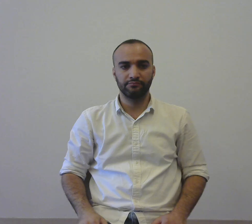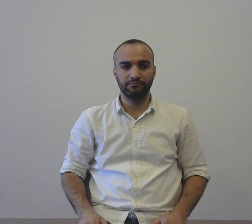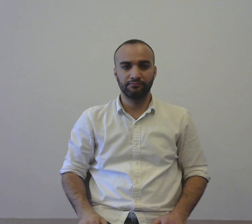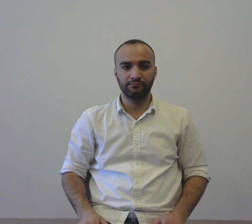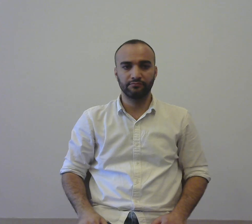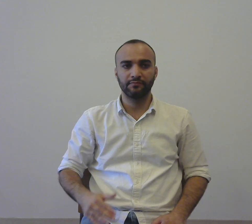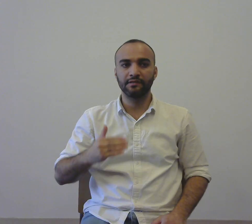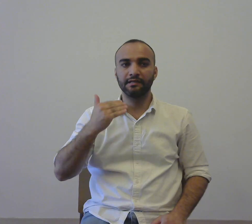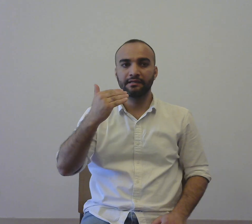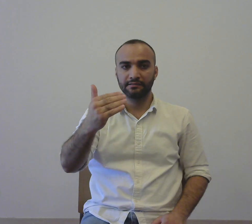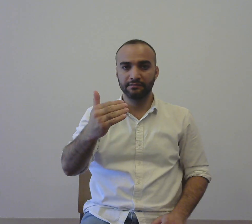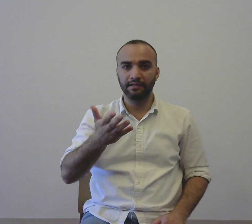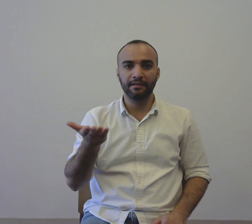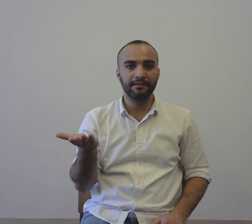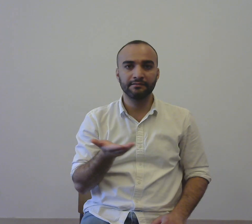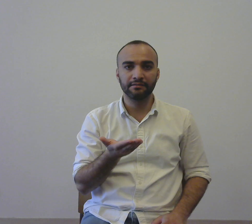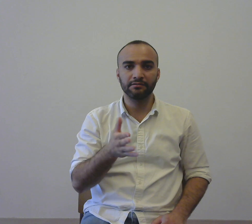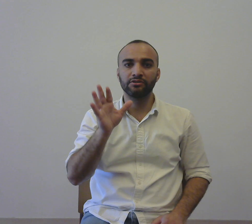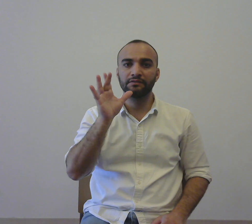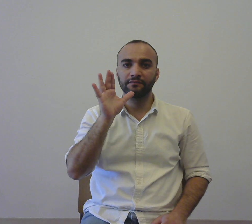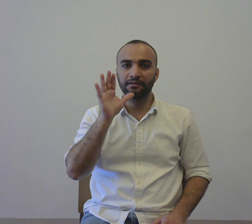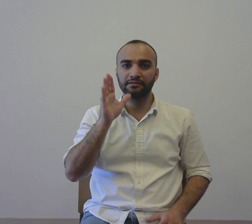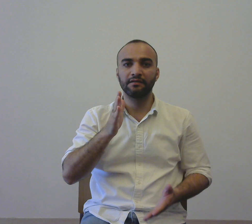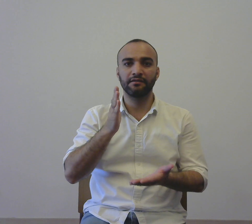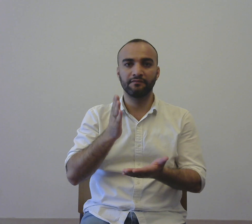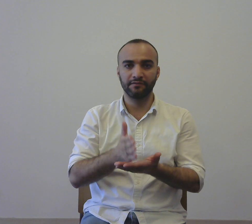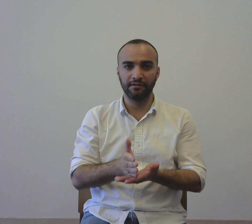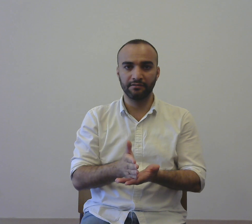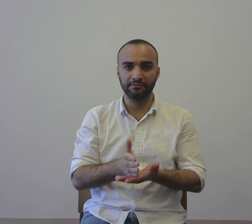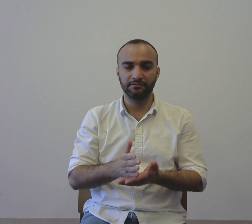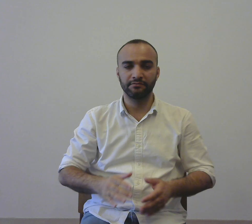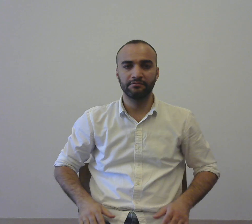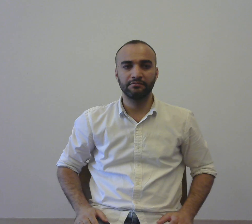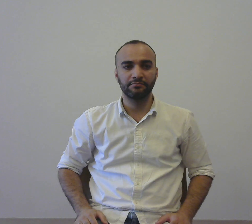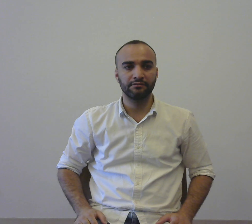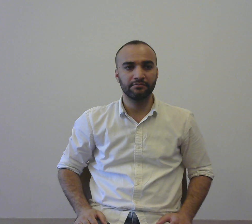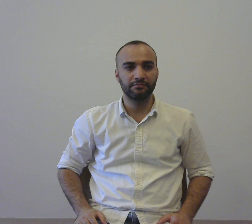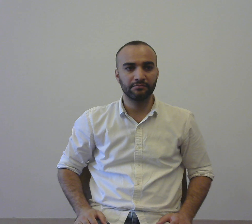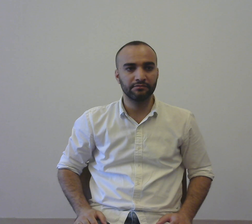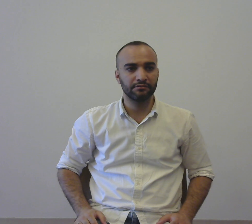Sizin neçə yaşınız var?